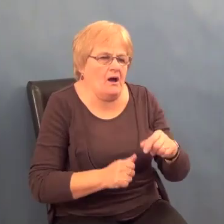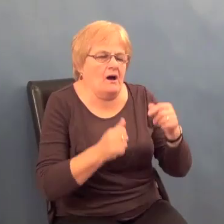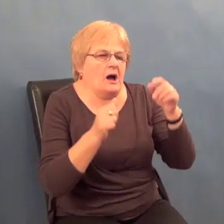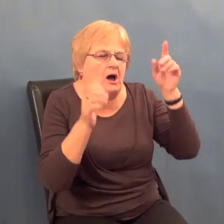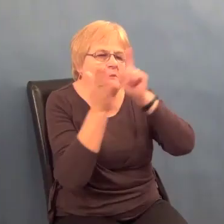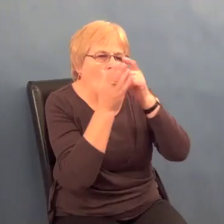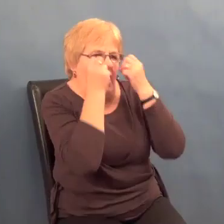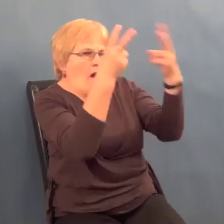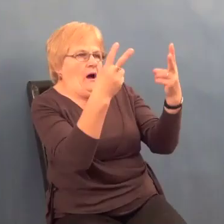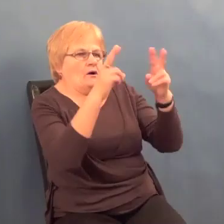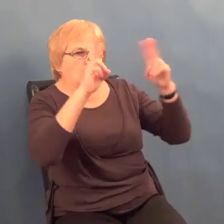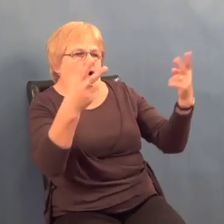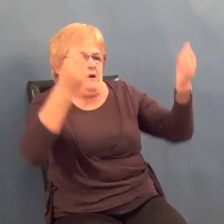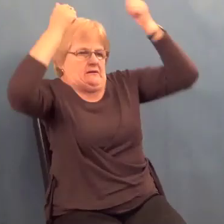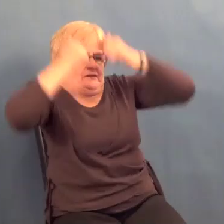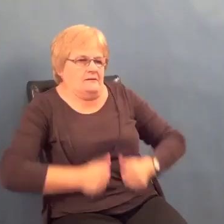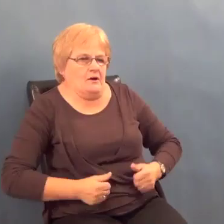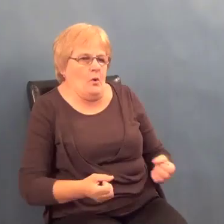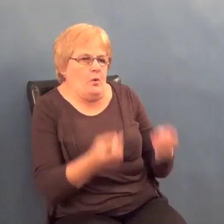Mysz jest zaskoczona, skąd jest ubranie.